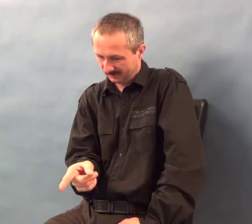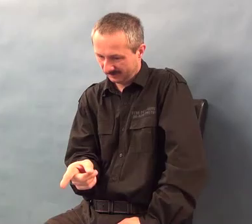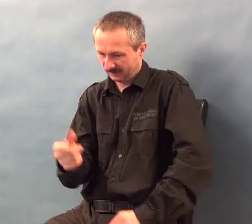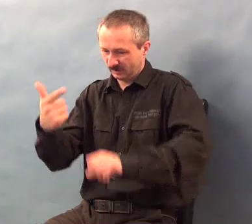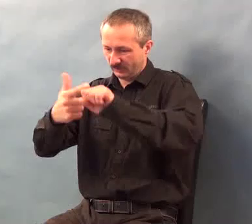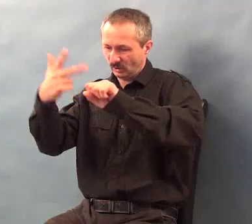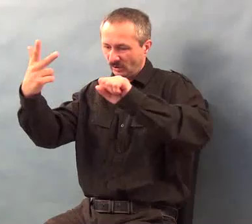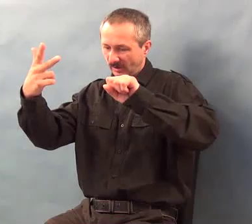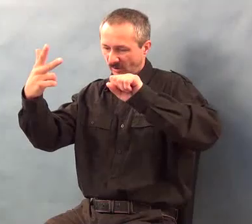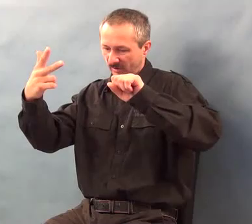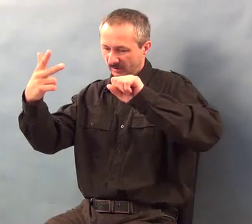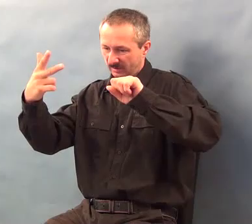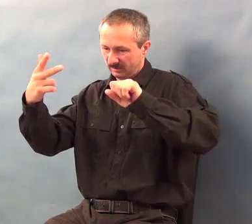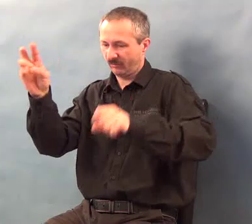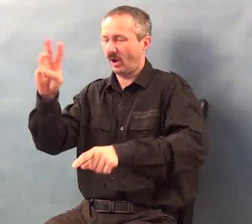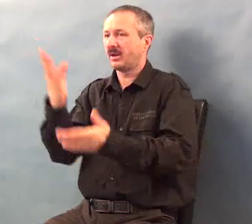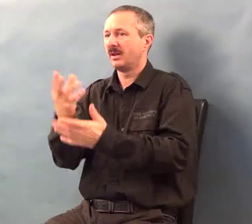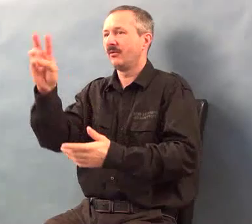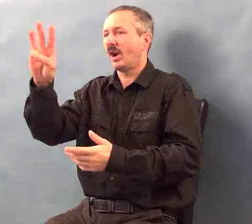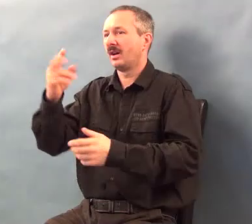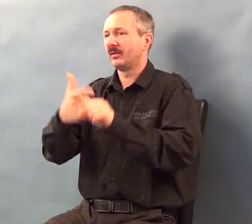Tylko dwudziestego trzeciego, wtorek.